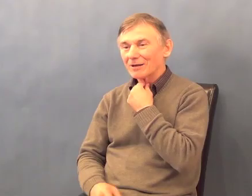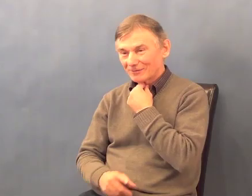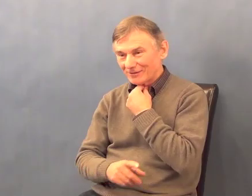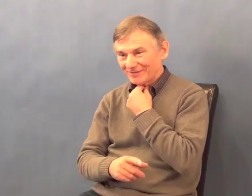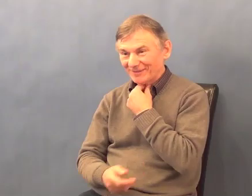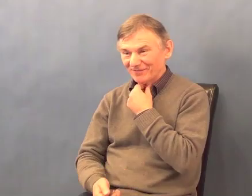Wcisnął.